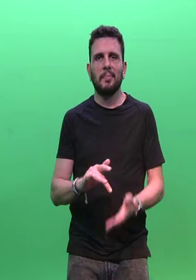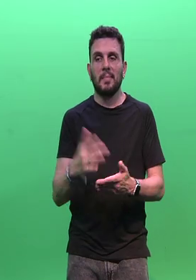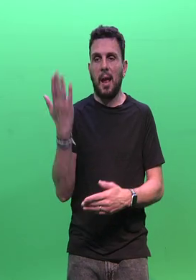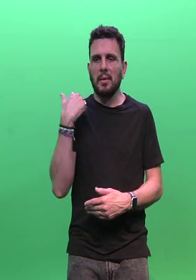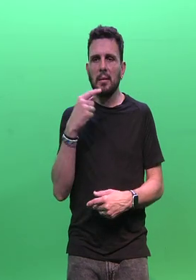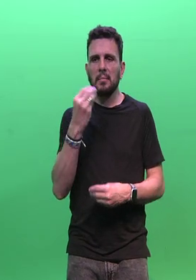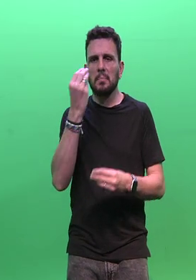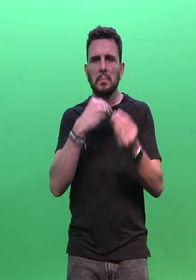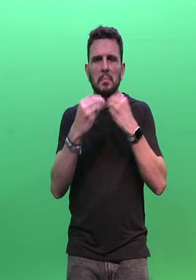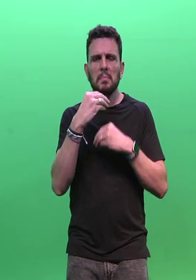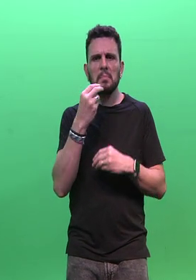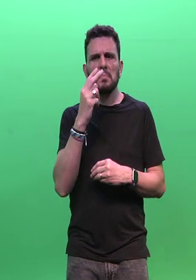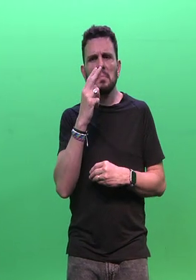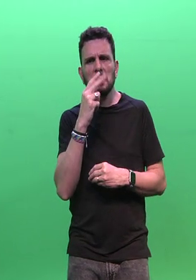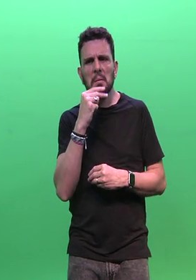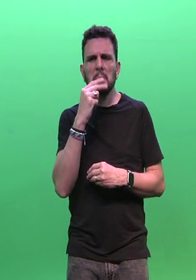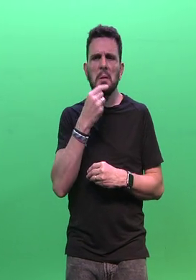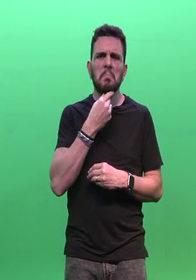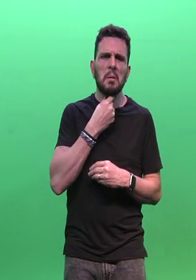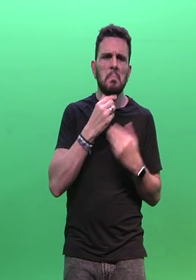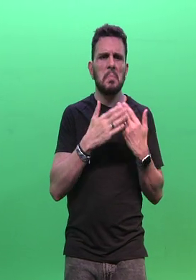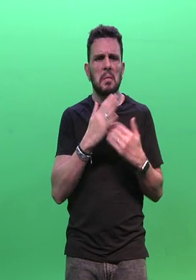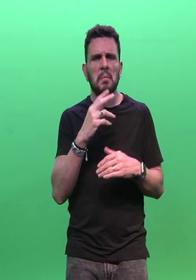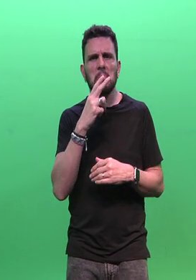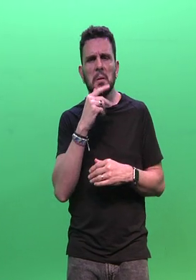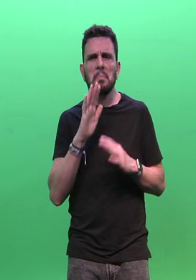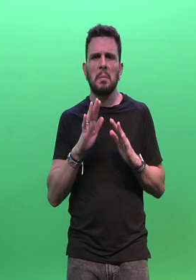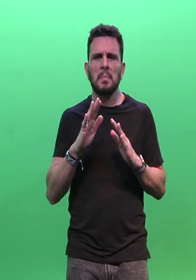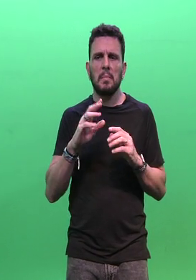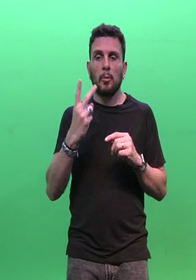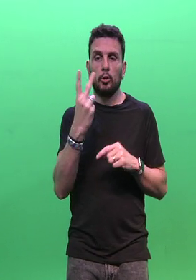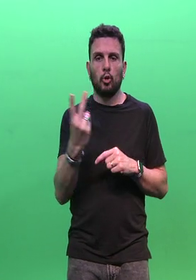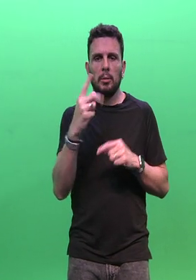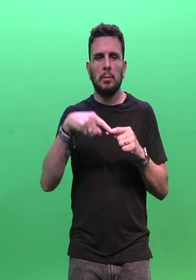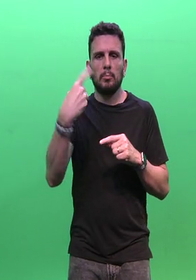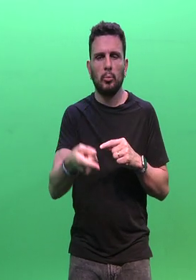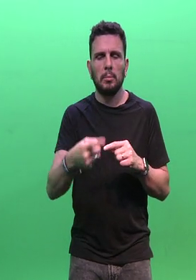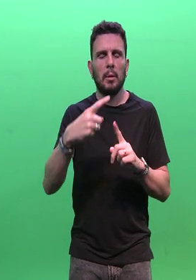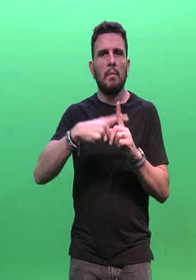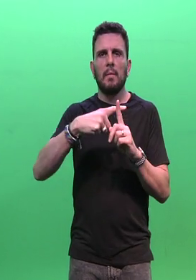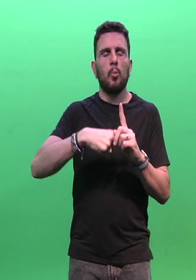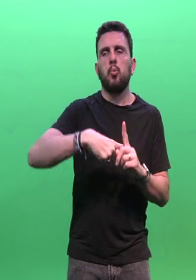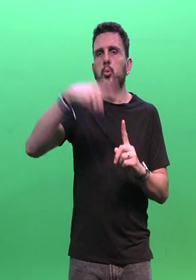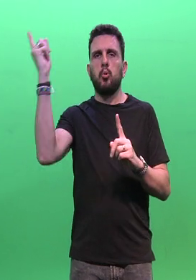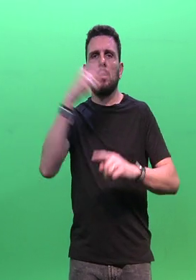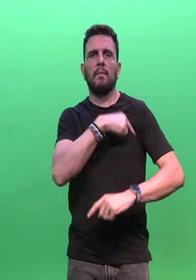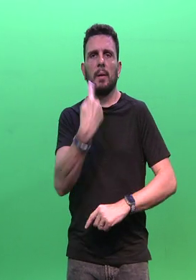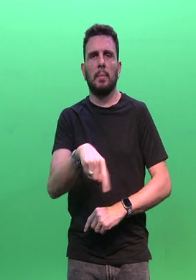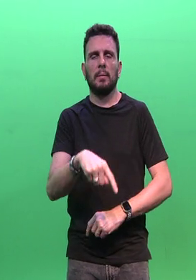Ahir quan menjava em feia una mica de mal el coll, però dues hores més tard em va pujar molt la febre.